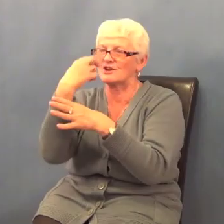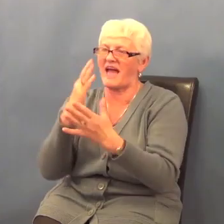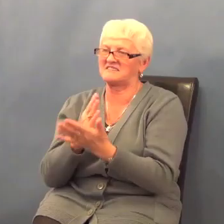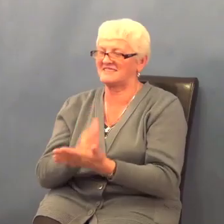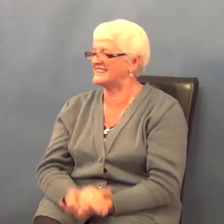I już.